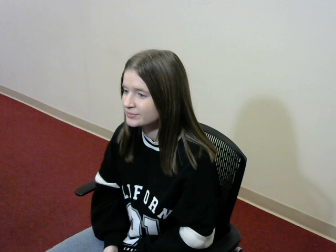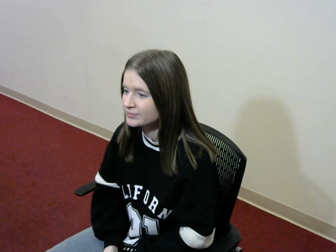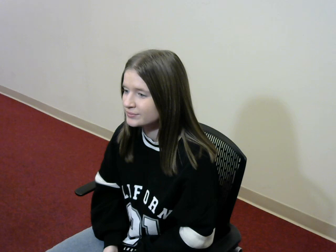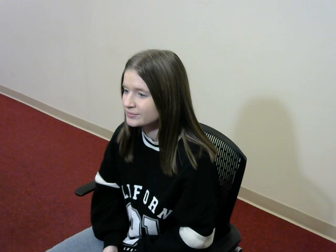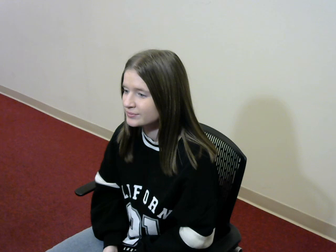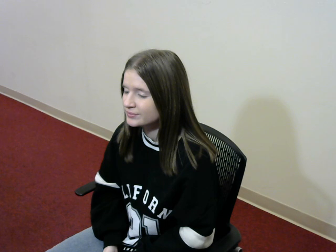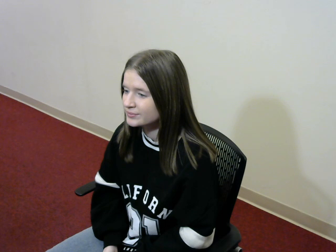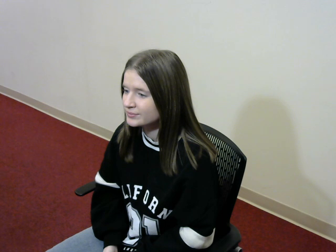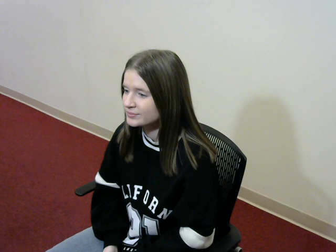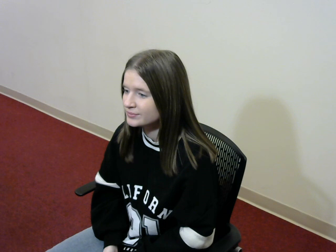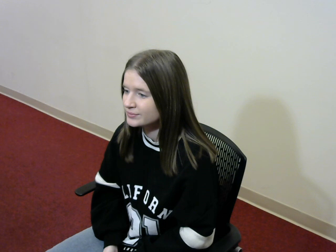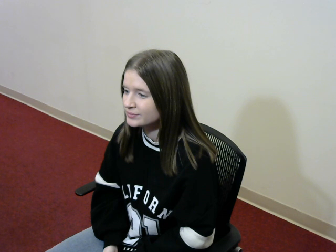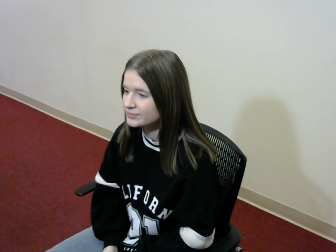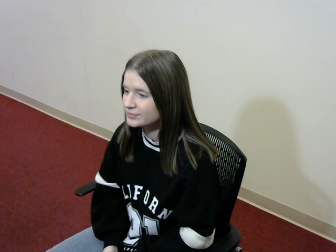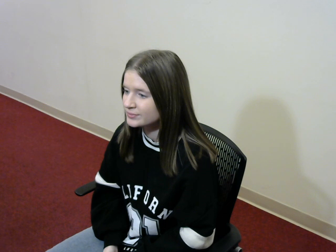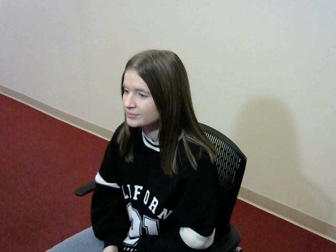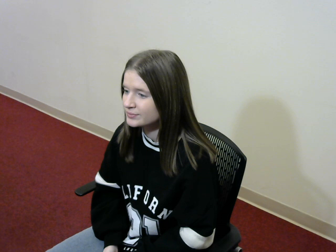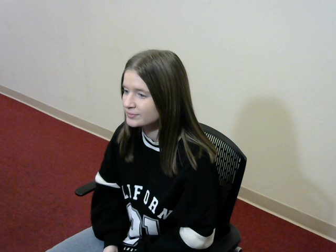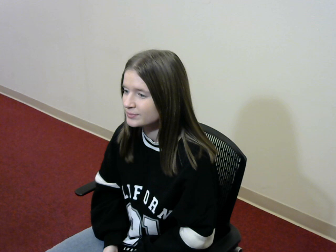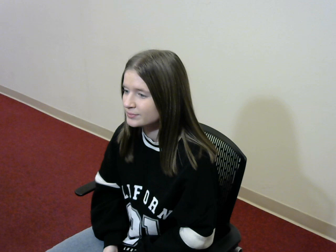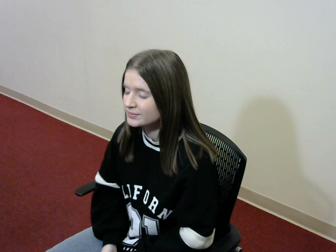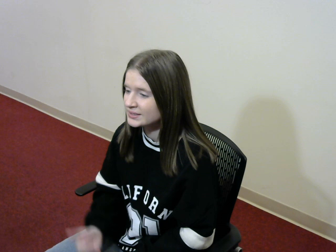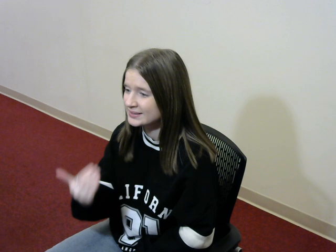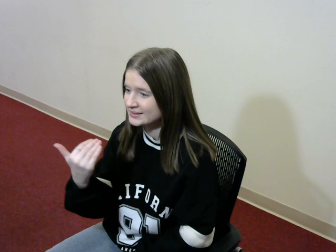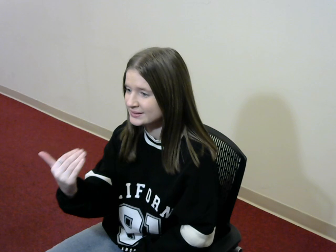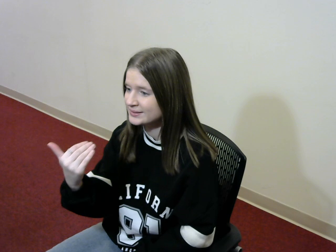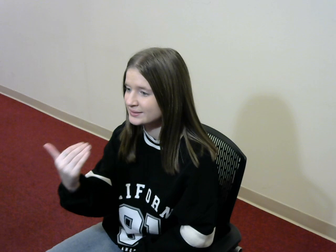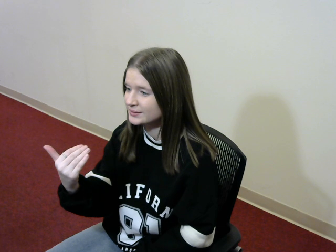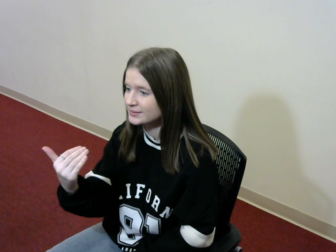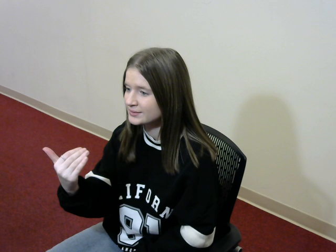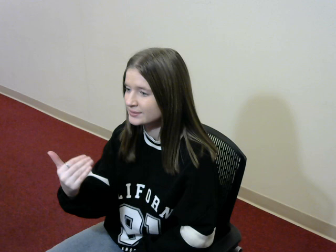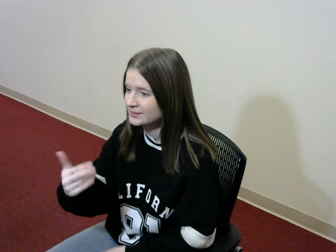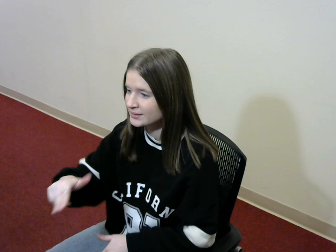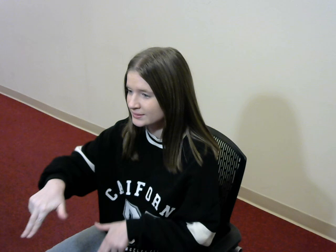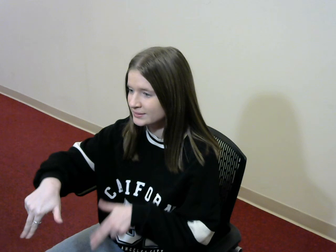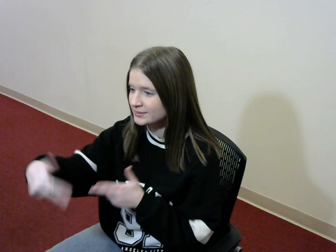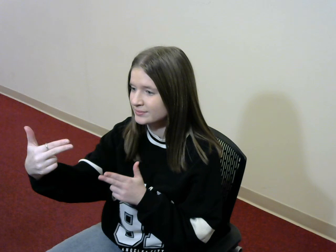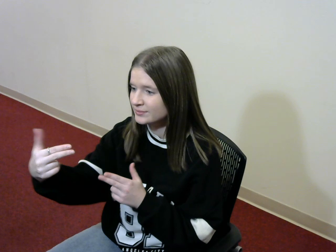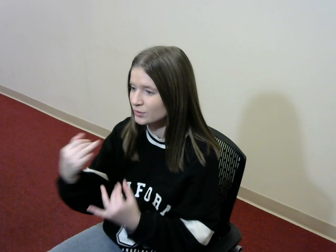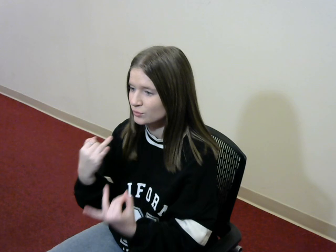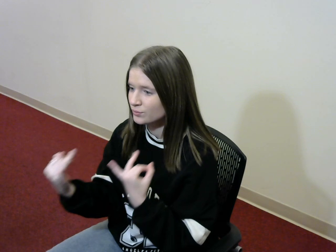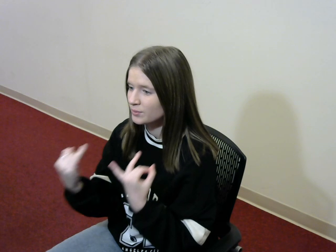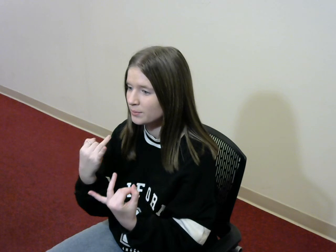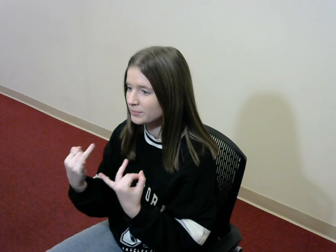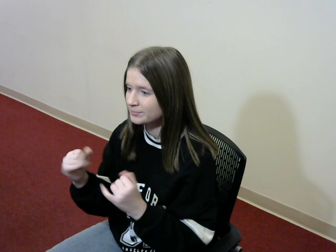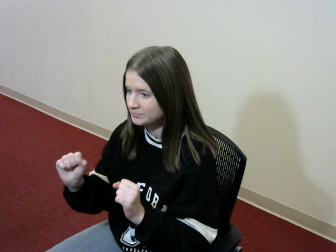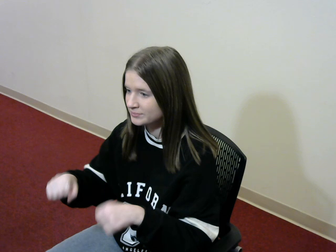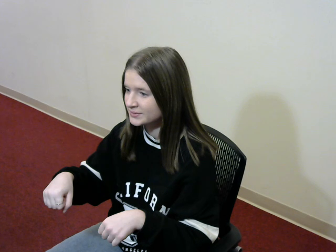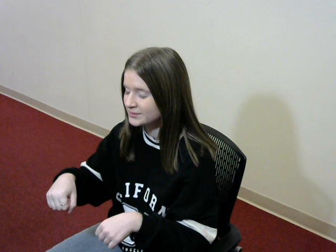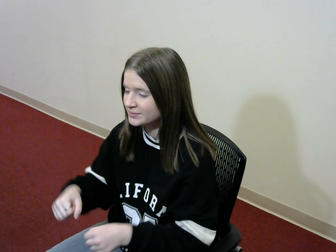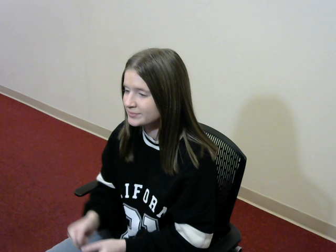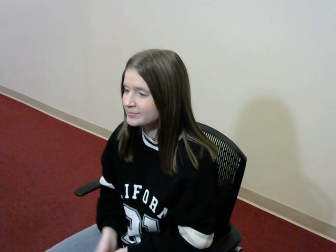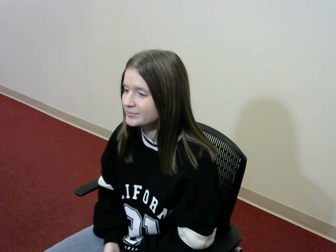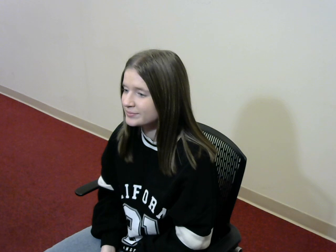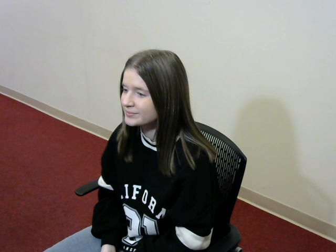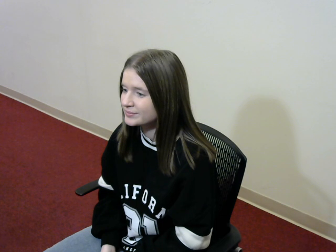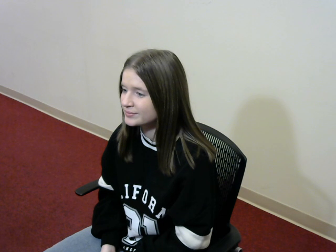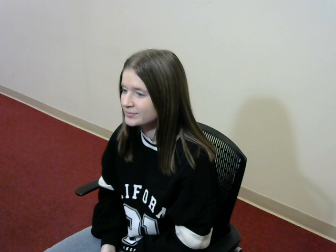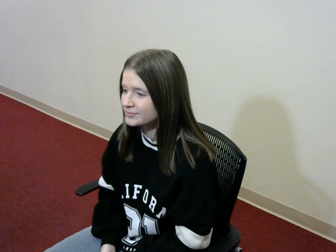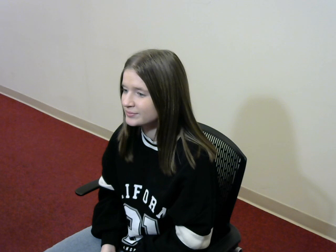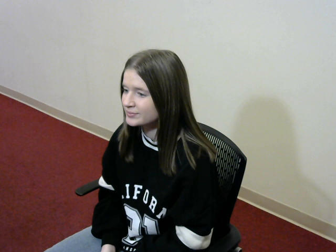Sizinlə görüntülü danışmaq olar?